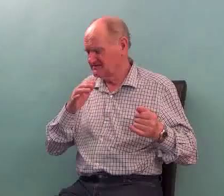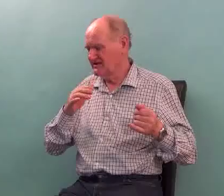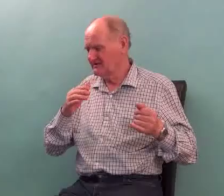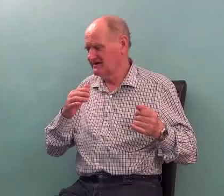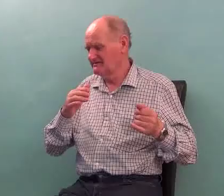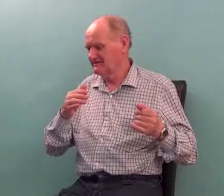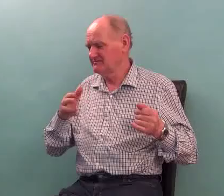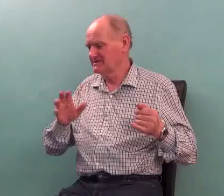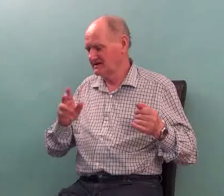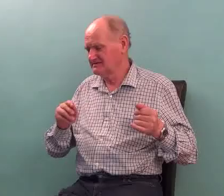Piękne.